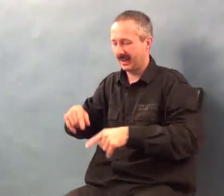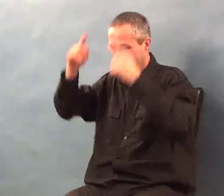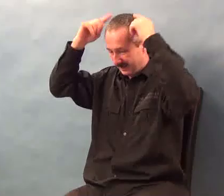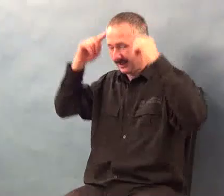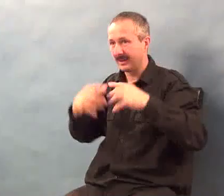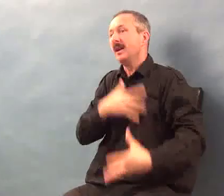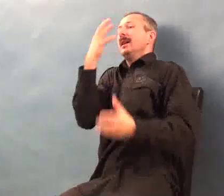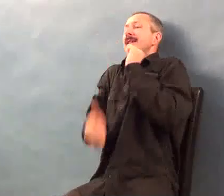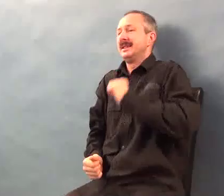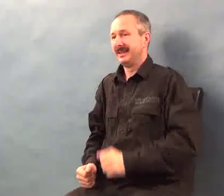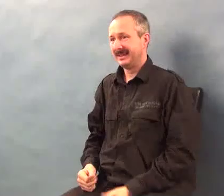Myszka Miki widzi to i jest przerażona.